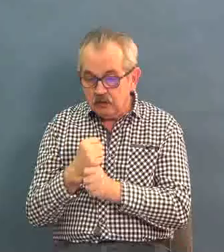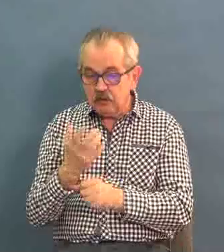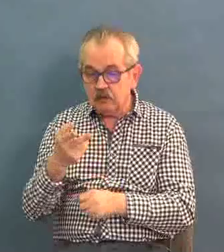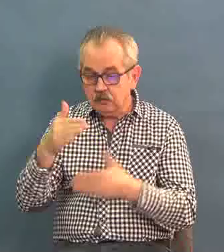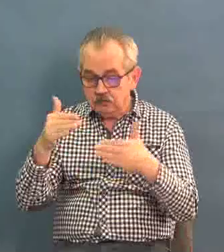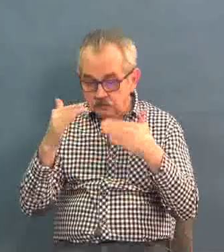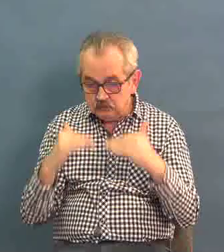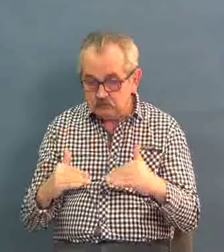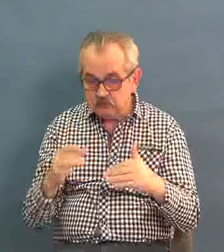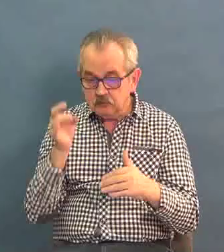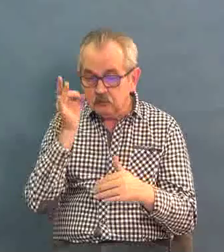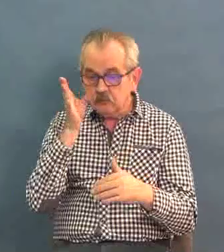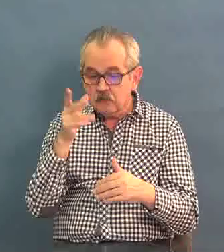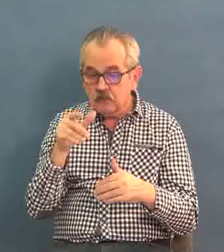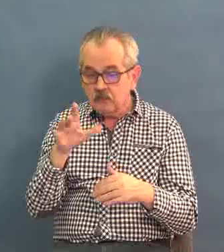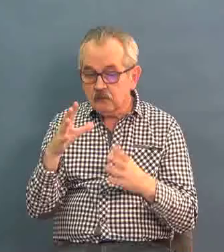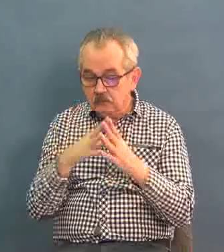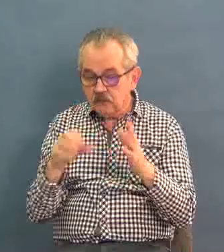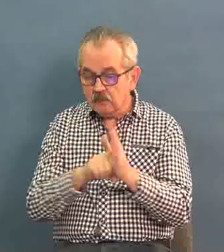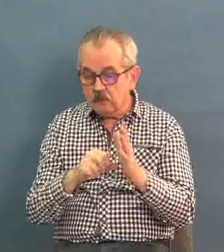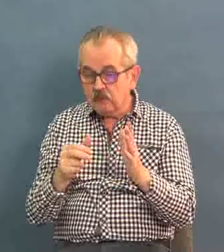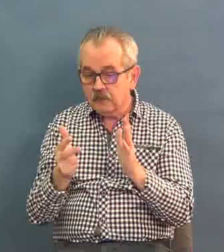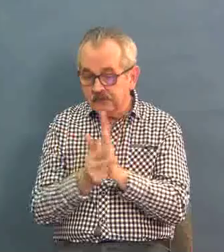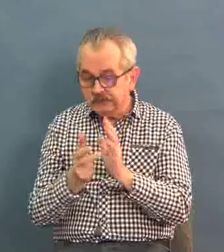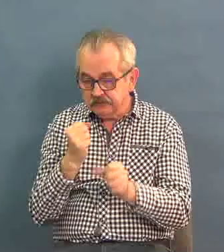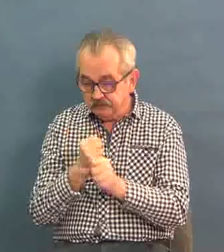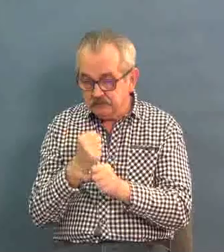Następnie rano od dziesiątej do osiemnastej pracujesz.